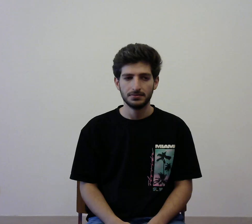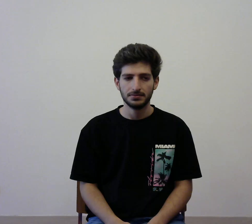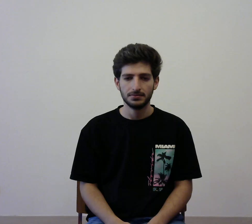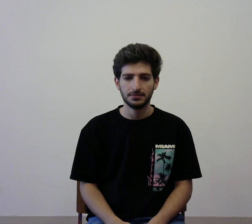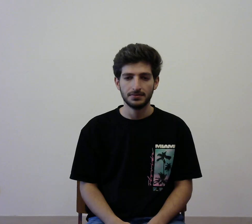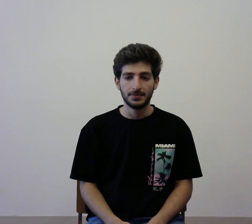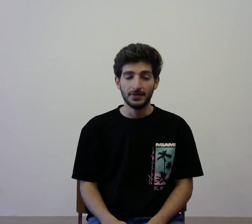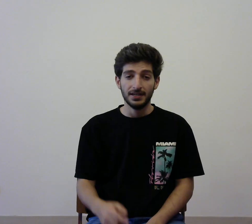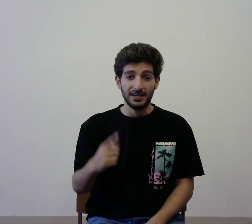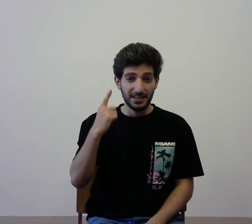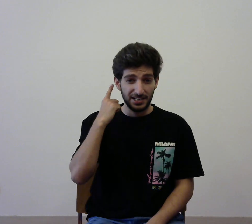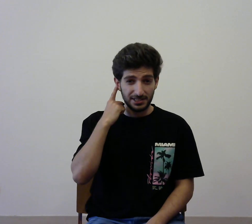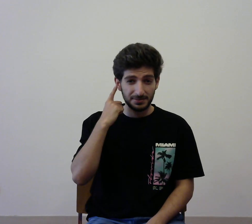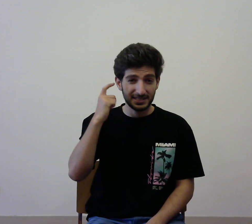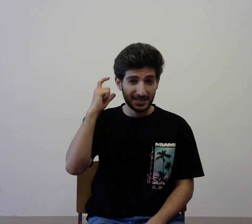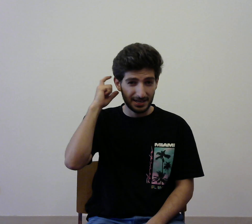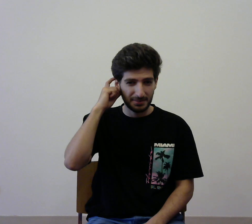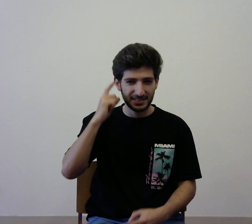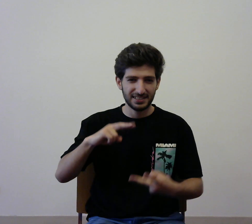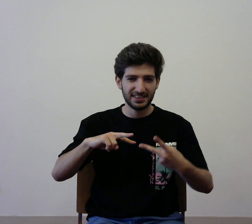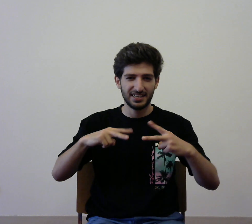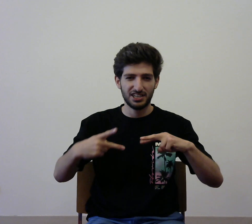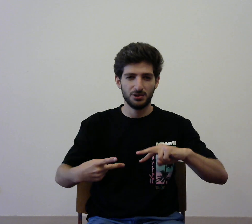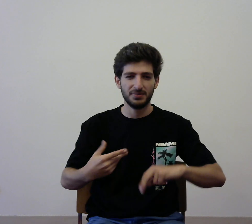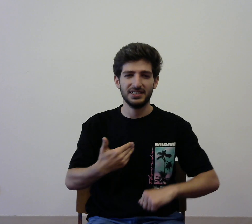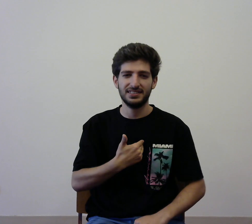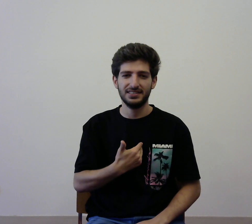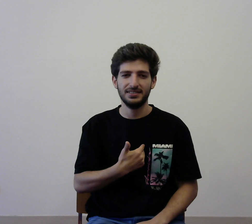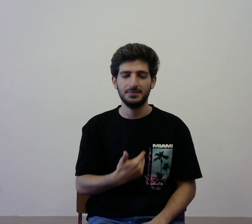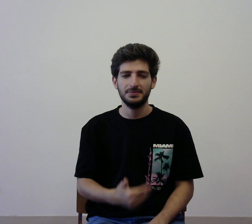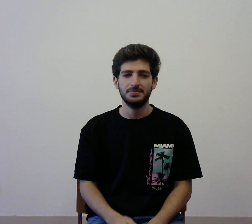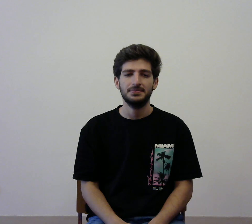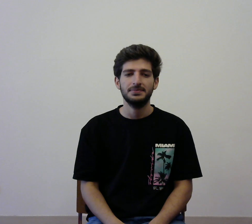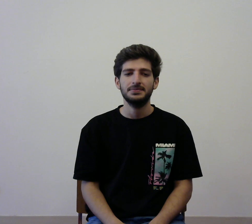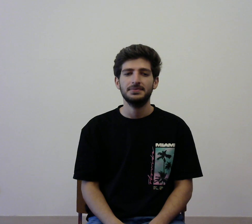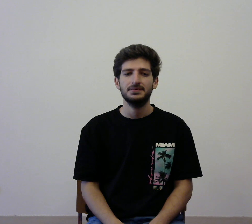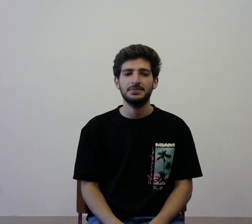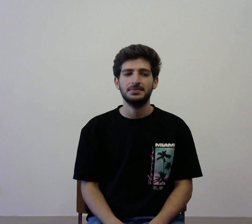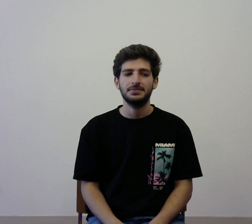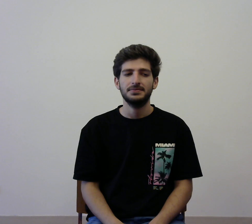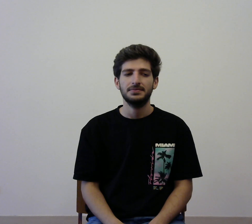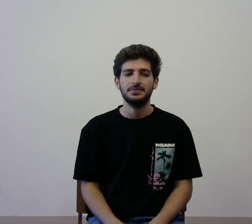Eşitmə aparatını dəyişmək istəyirəm